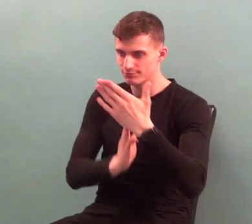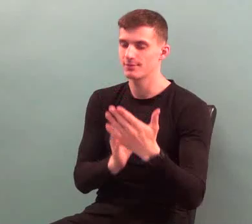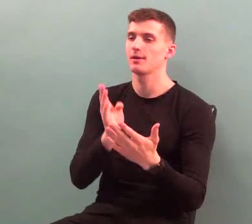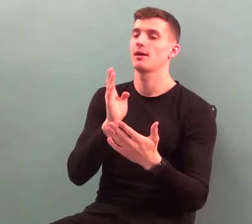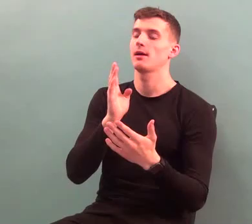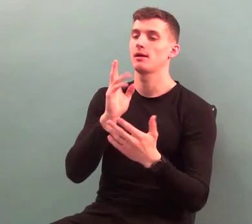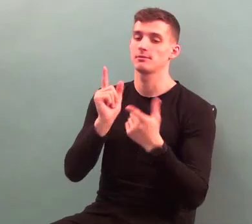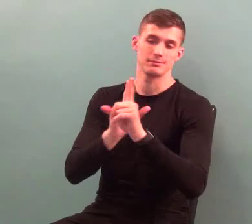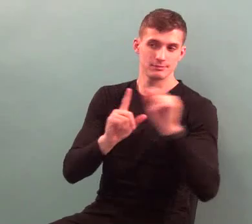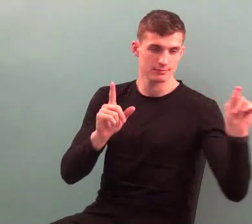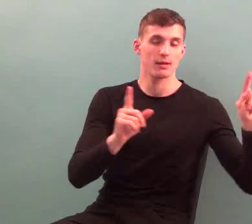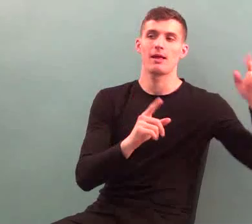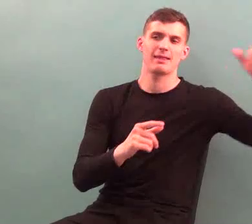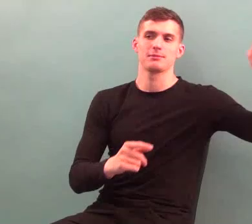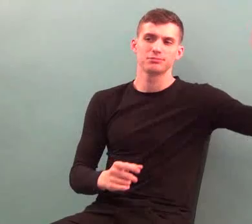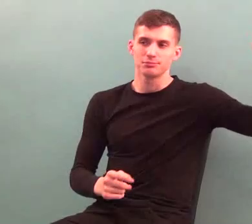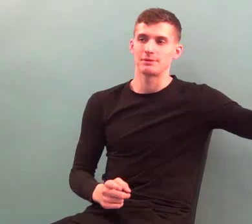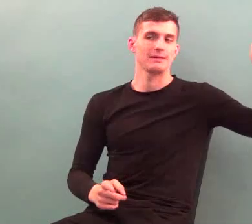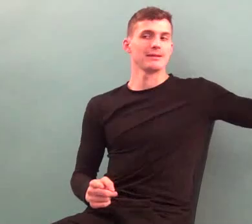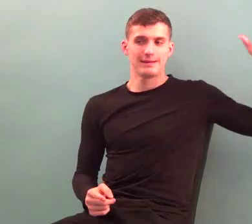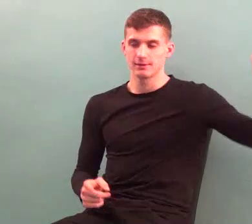Chłopiec odchodzi w inne miejsce.